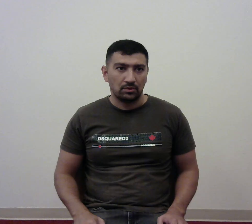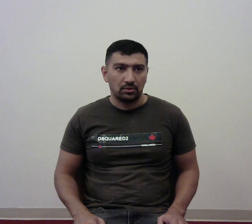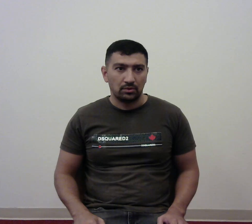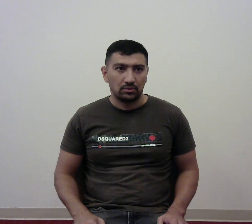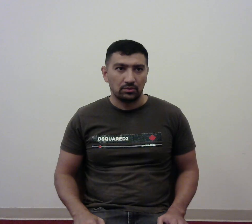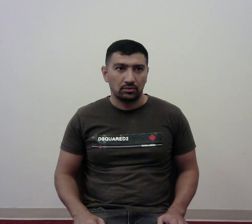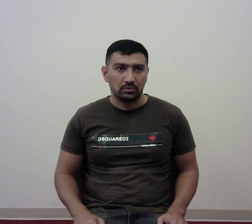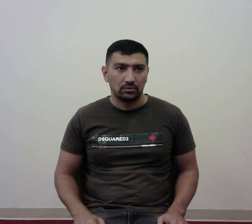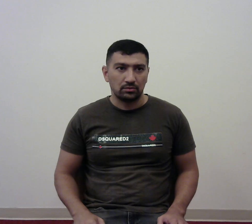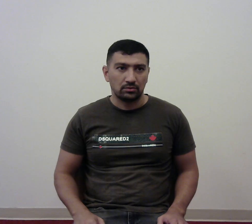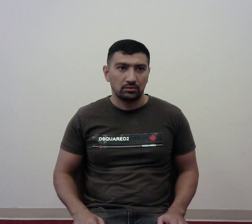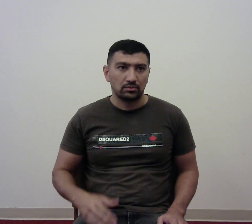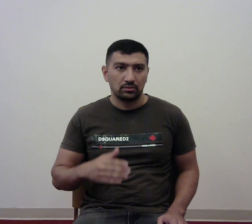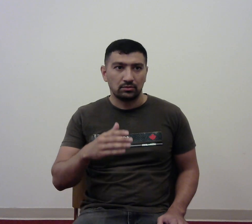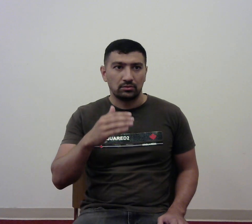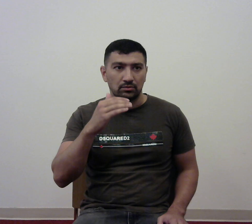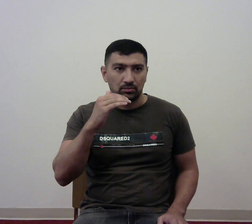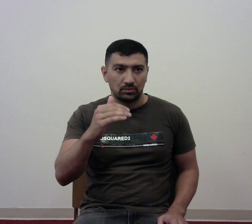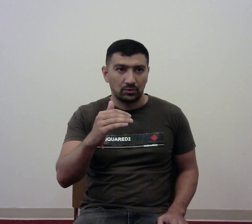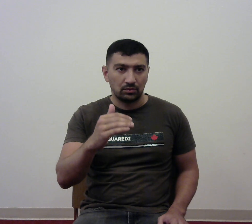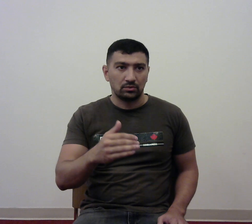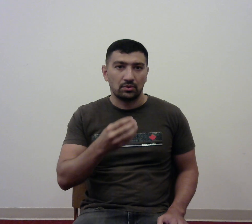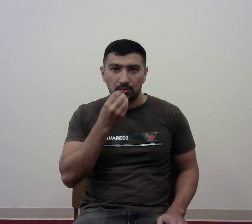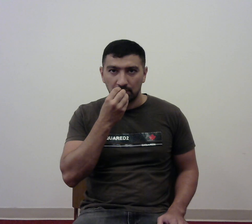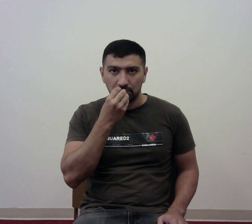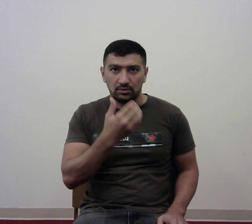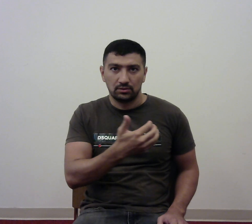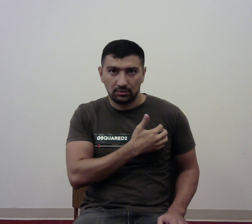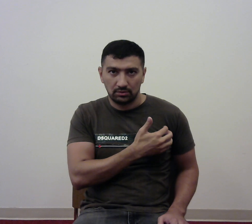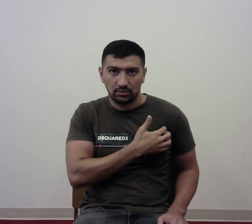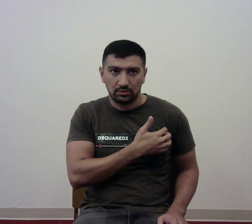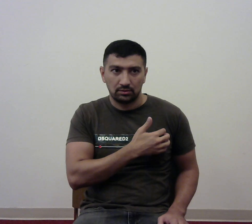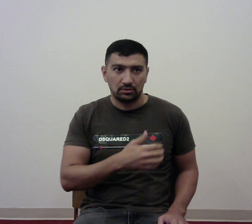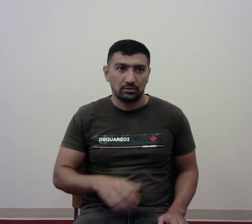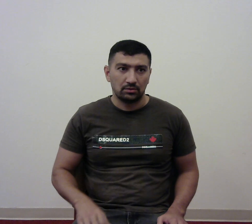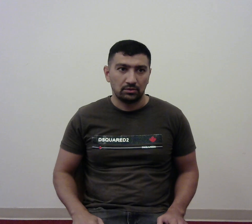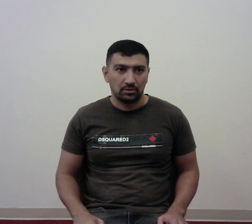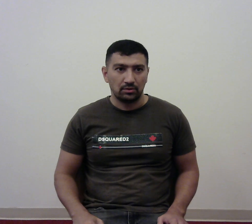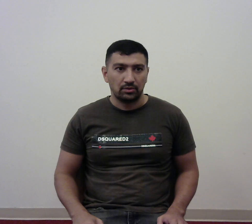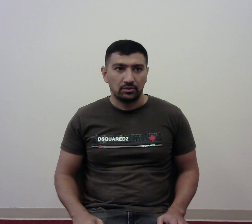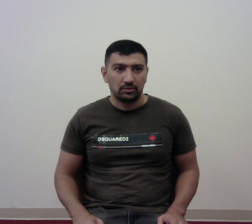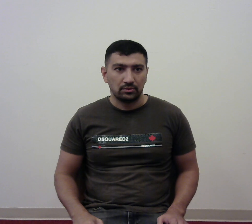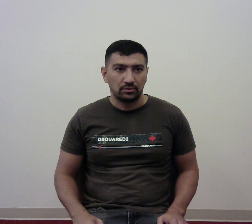Siz yemək istəyirsiniz?